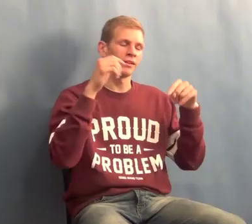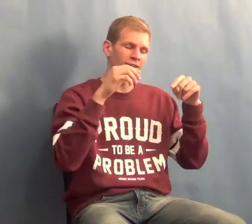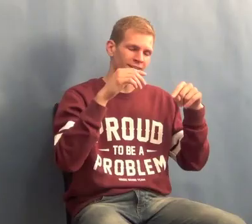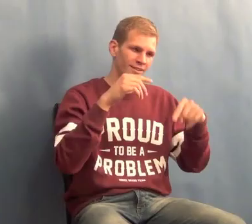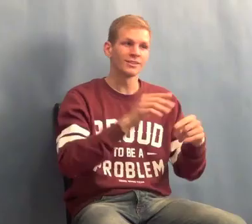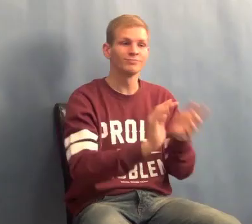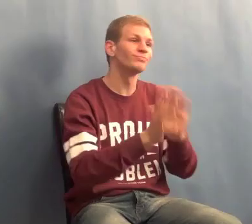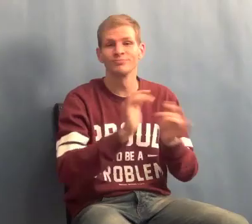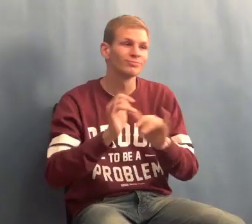Inni migali, rozmawiali.